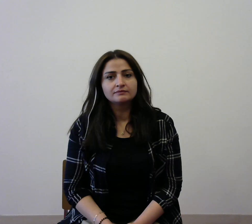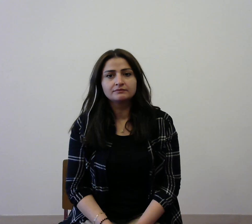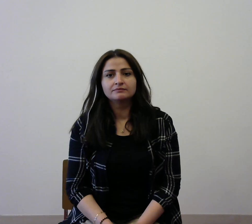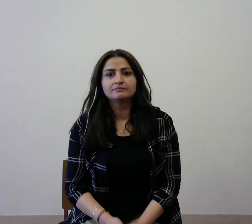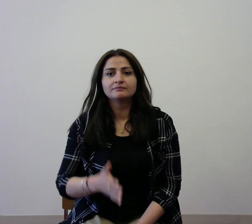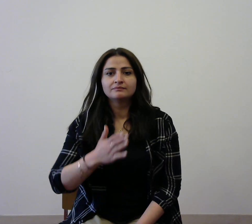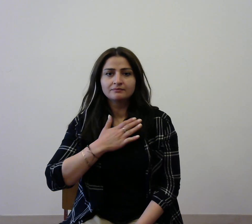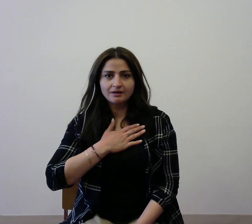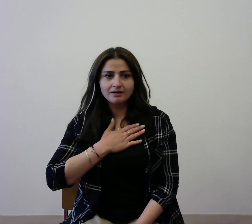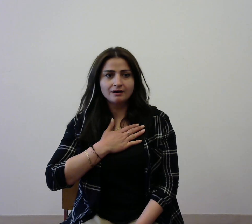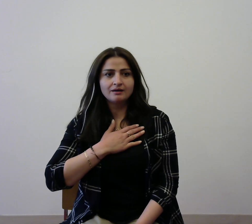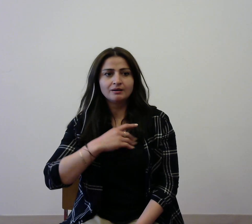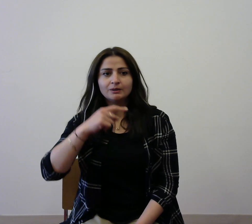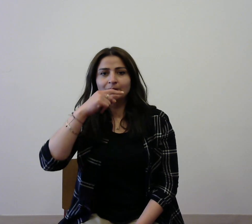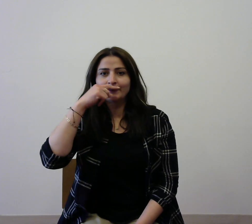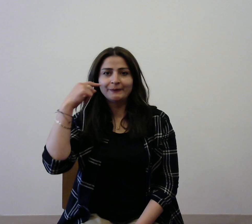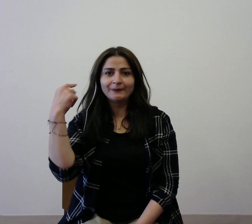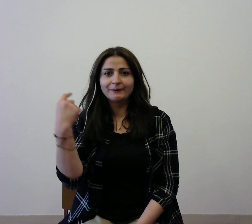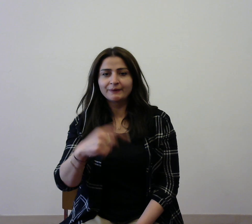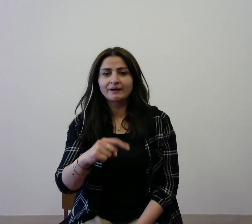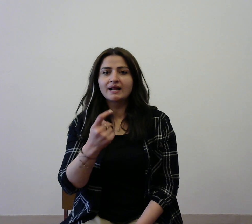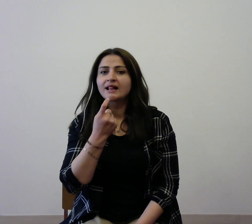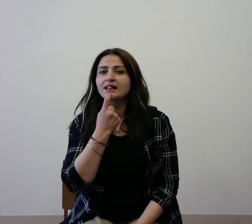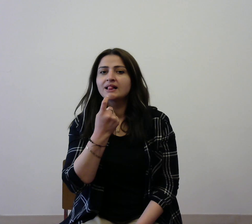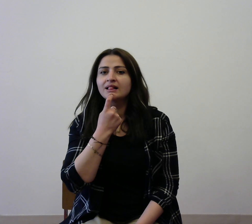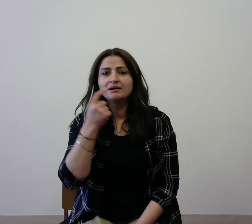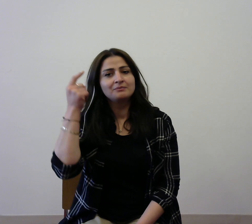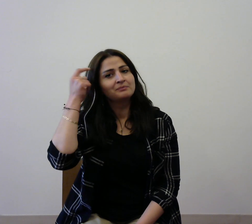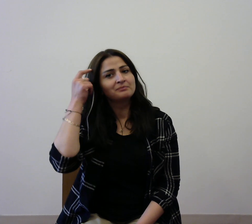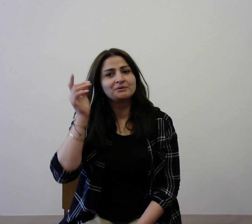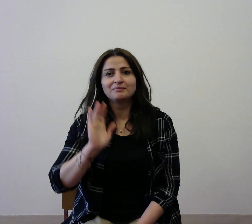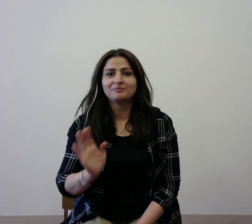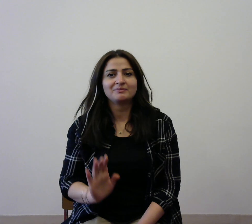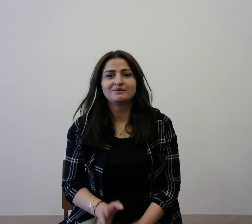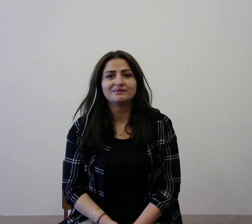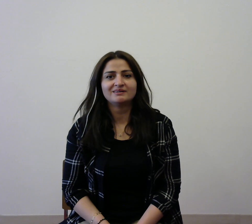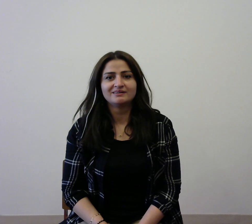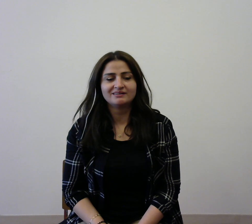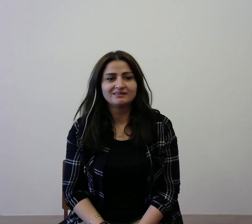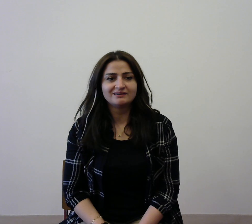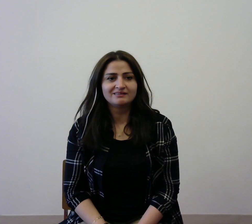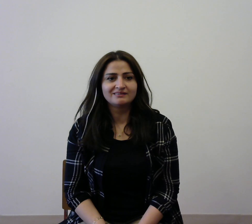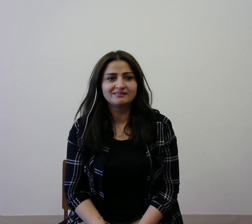Mən rus dilini bilmirəm